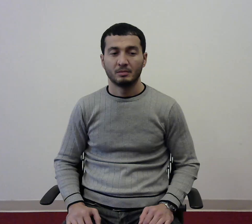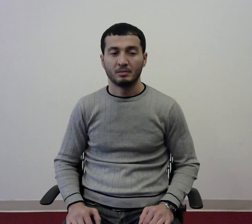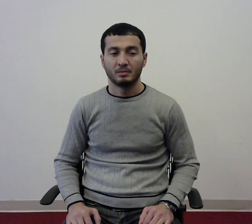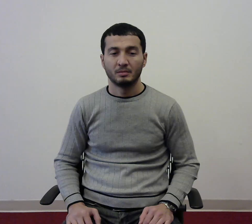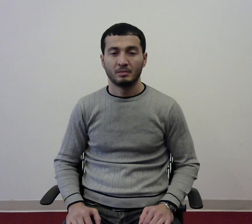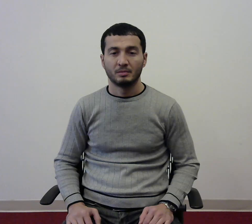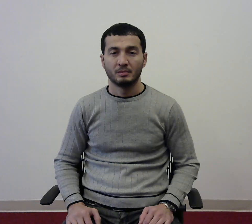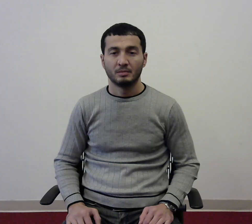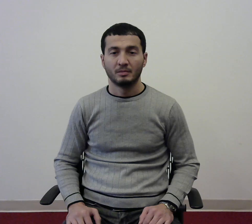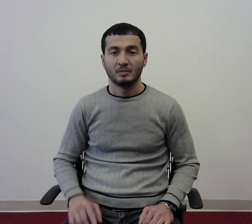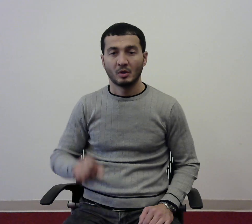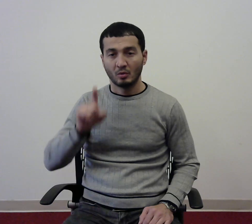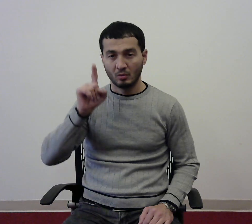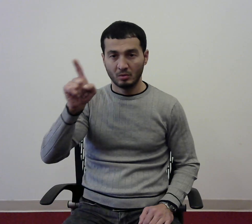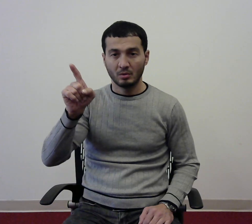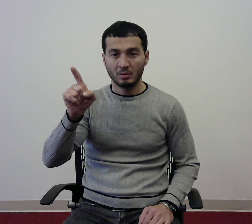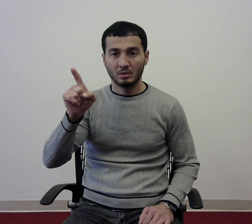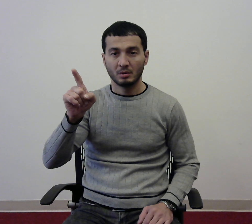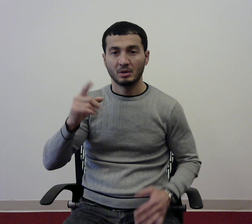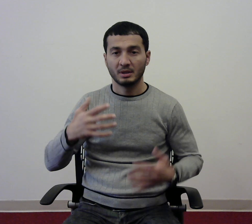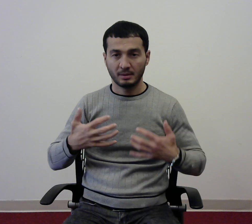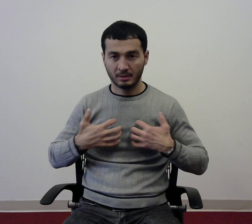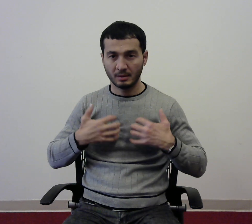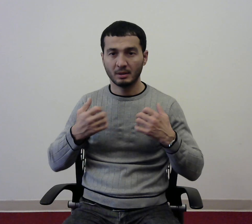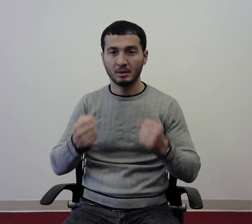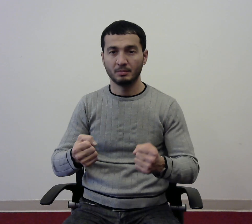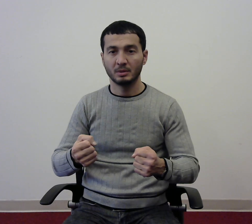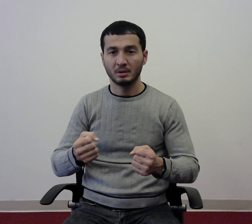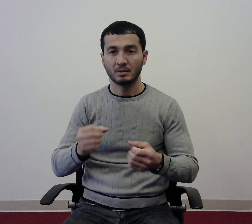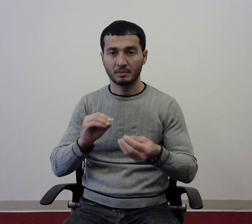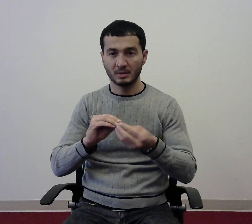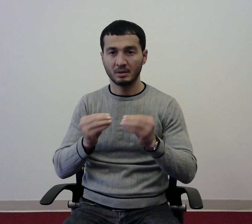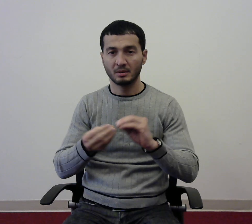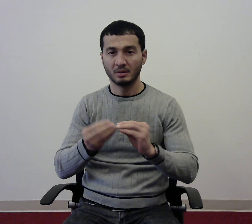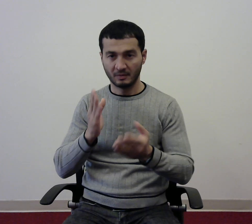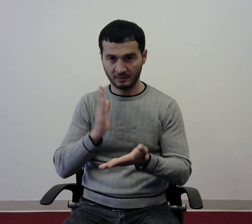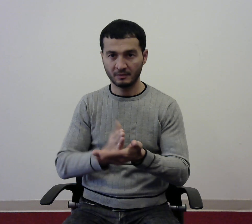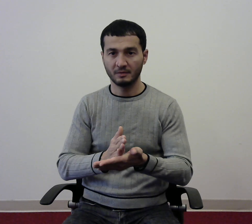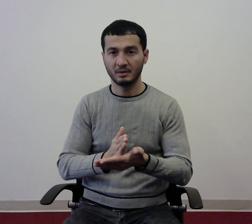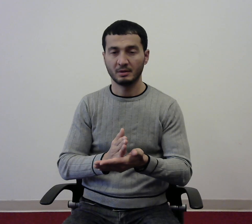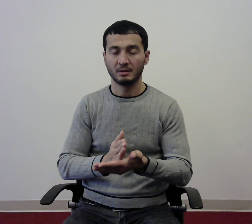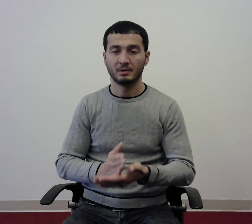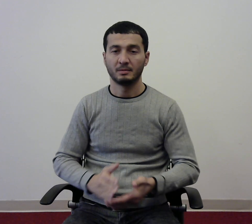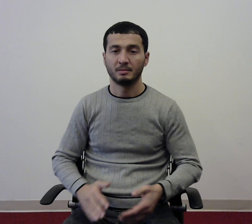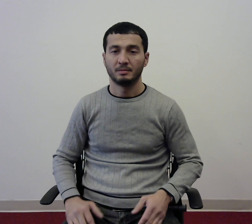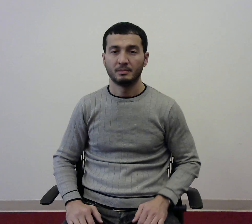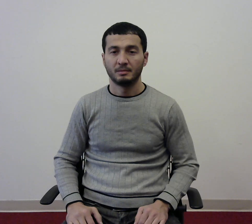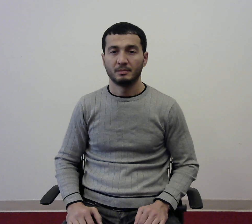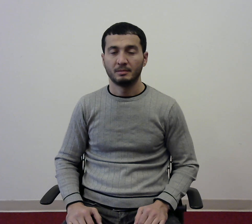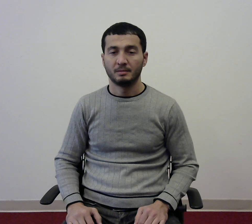Onun sağlamlıq problemi var